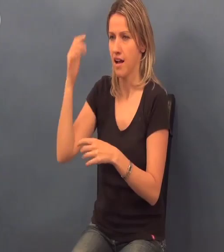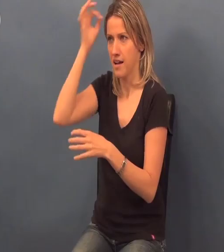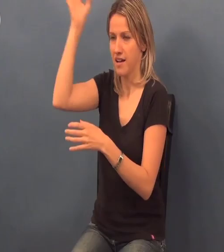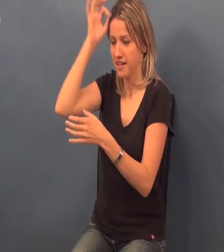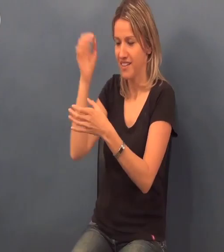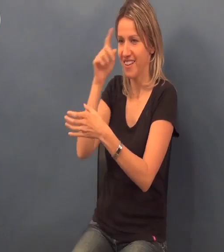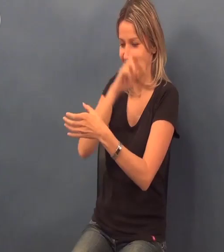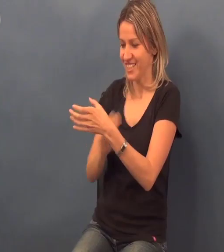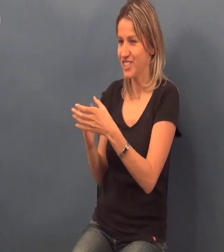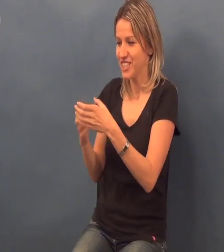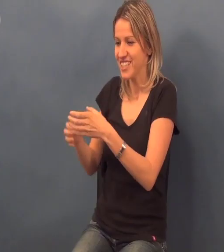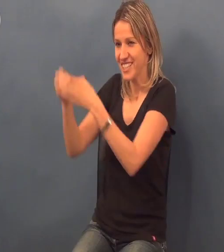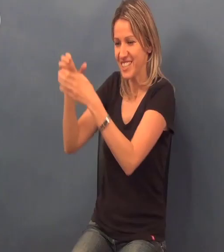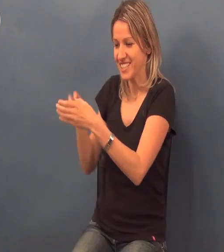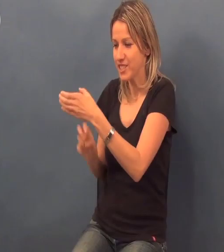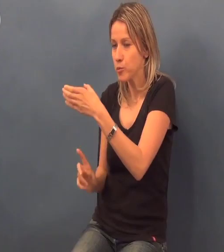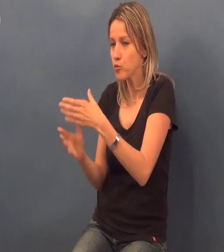Kot schodzi na dół i wchodzi w otwór rury.